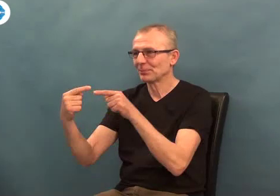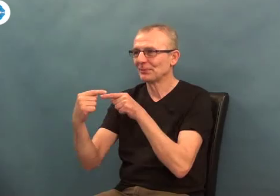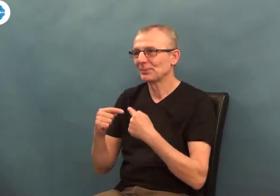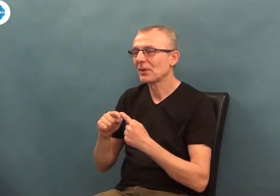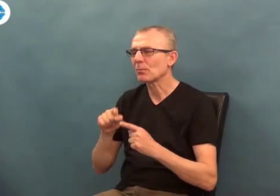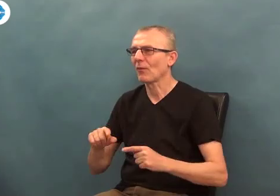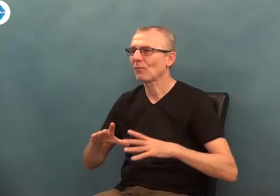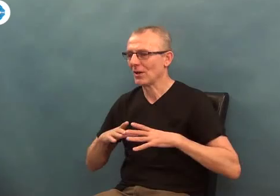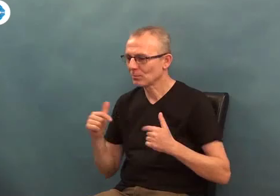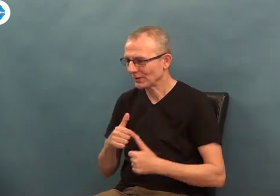Musimy szukać wolnych terminów.